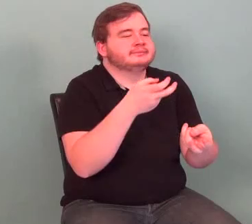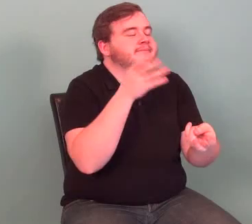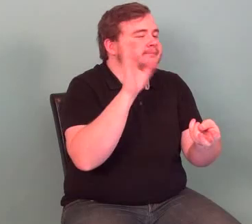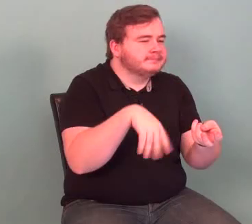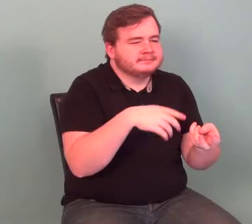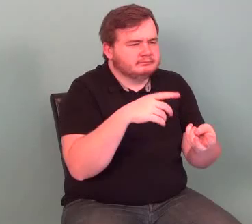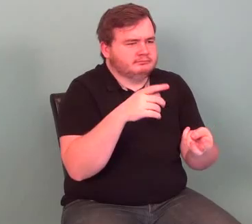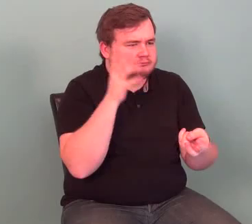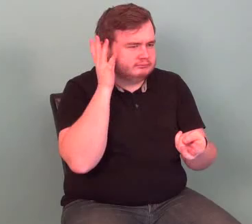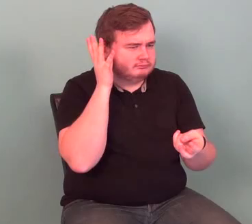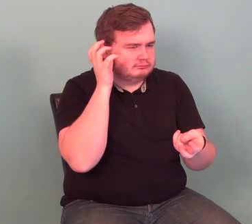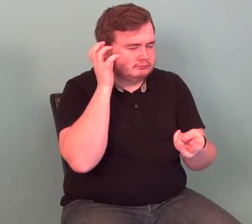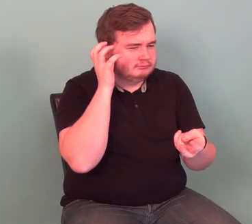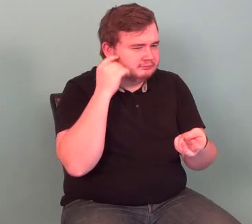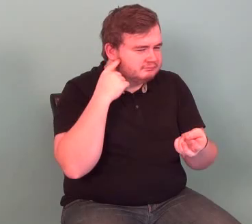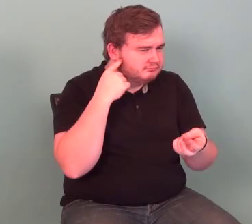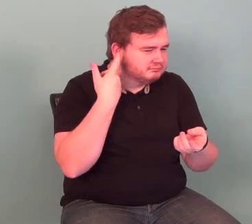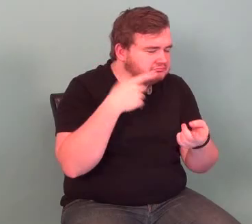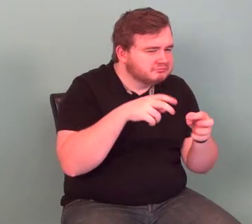Coś słyszą, sprawdzają.